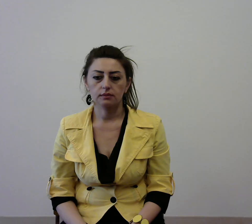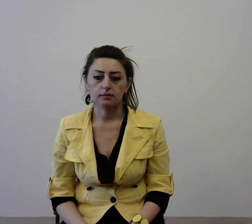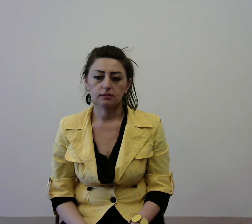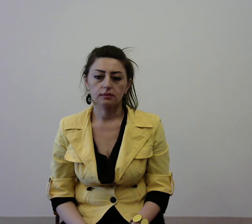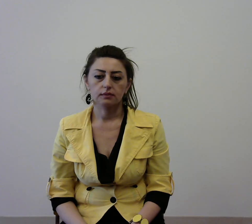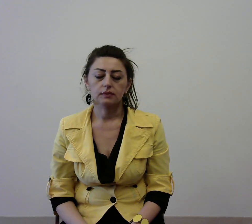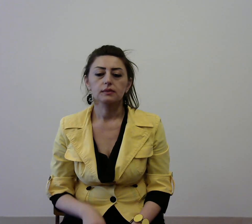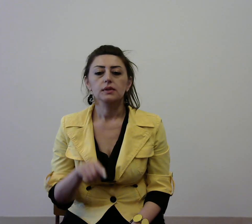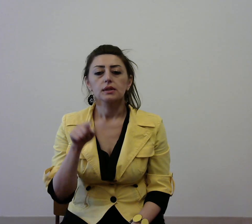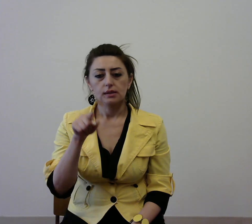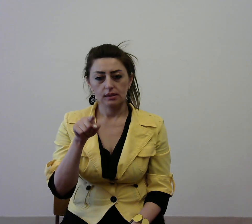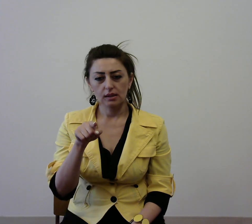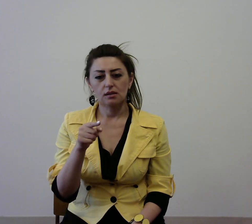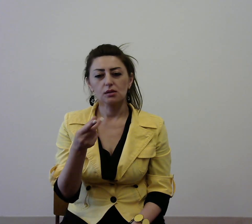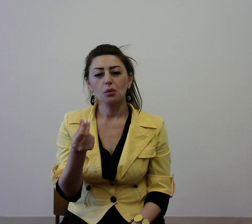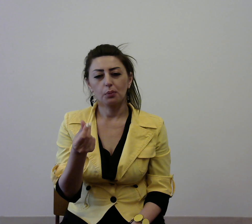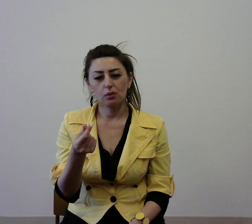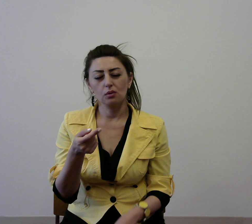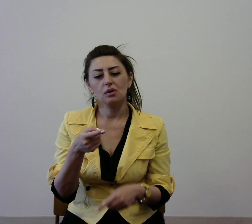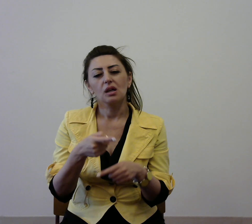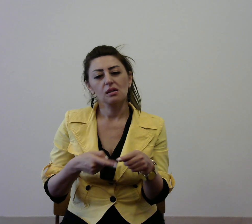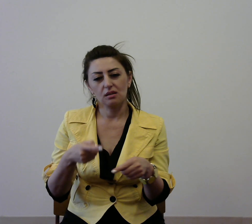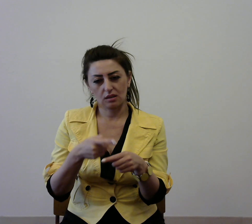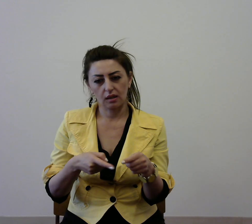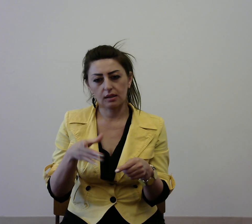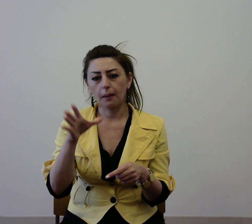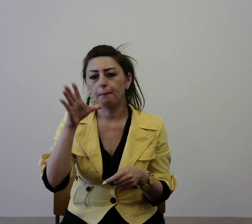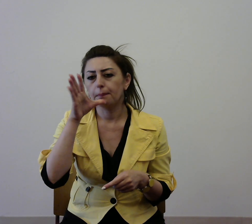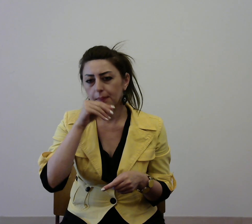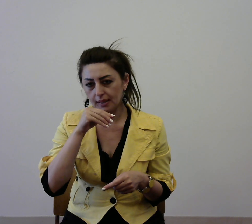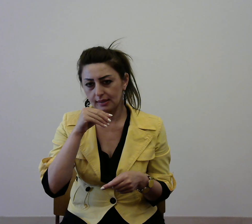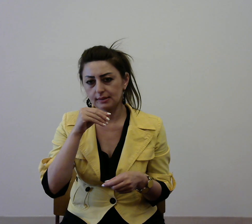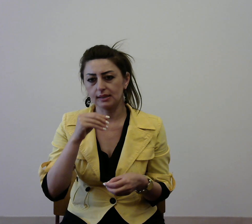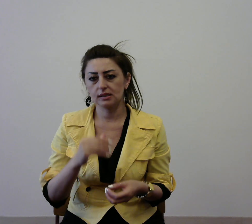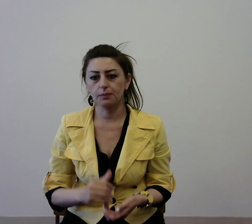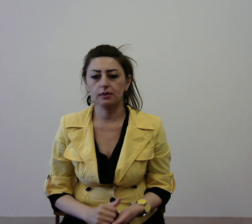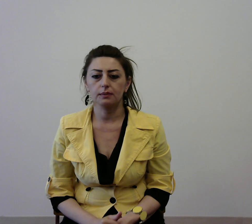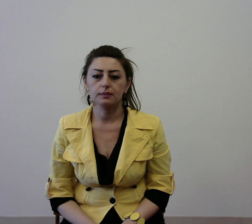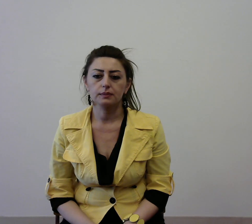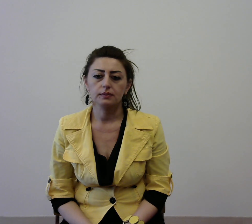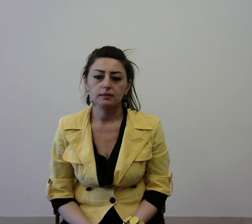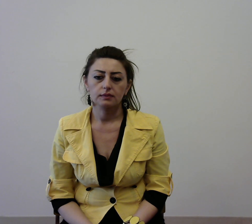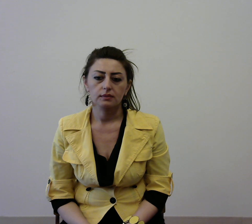Siz pulu xırdalaya bilərsinizmi?